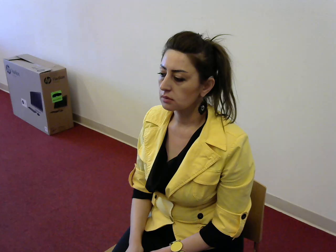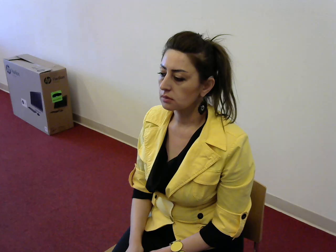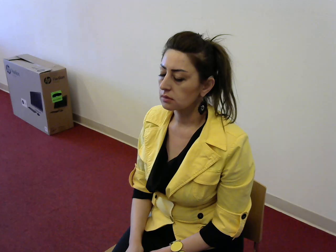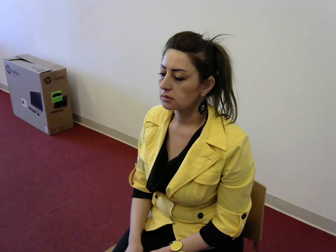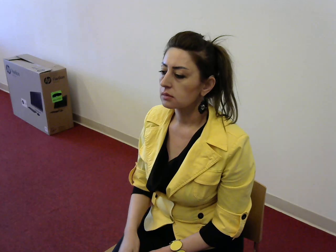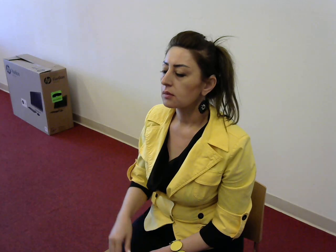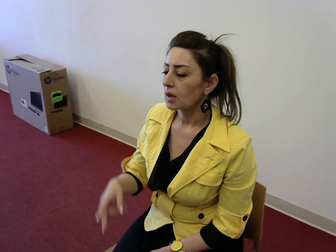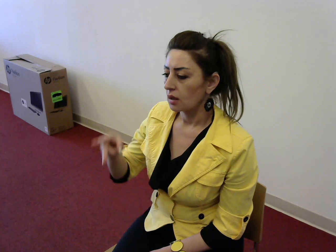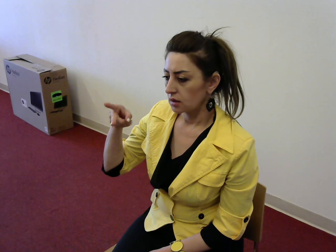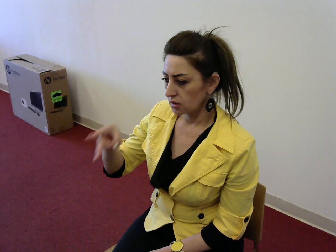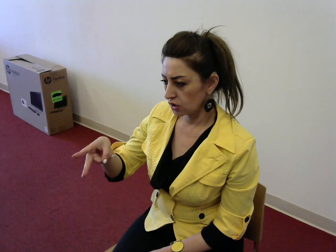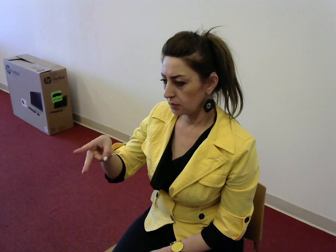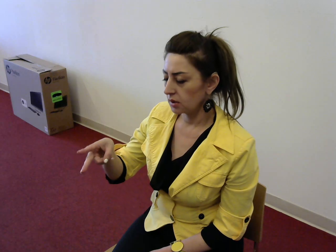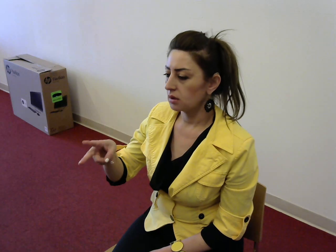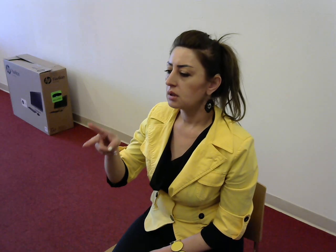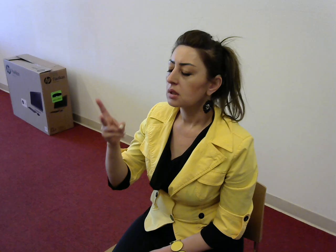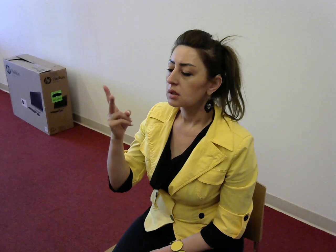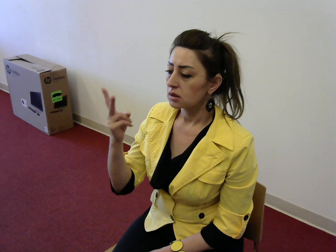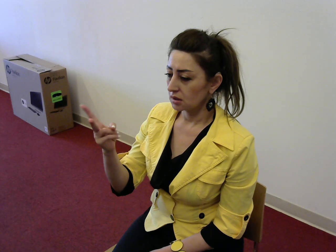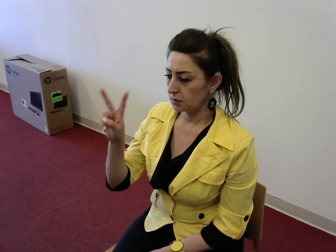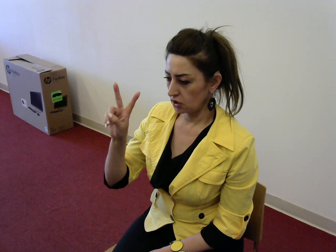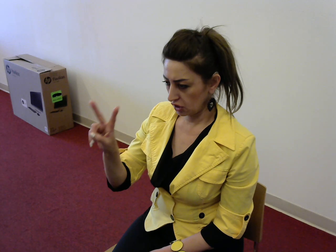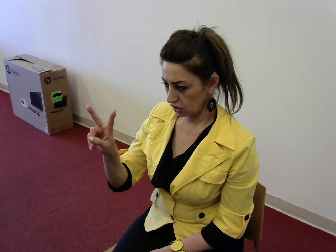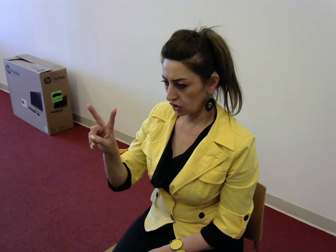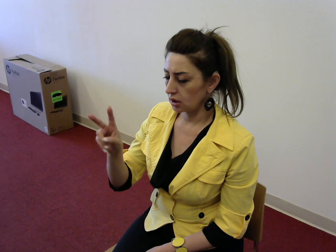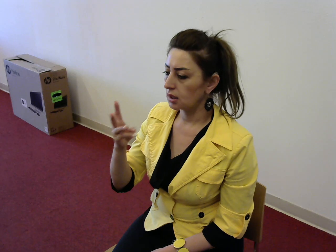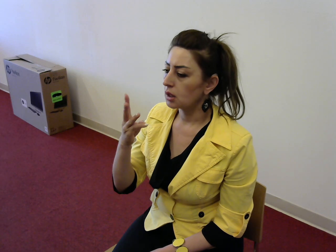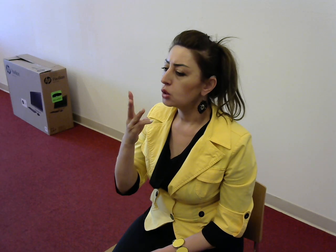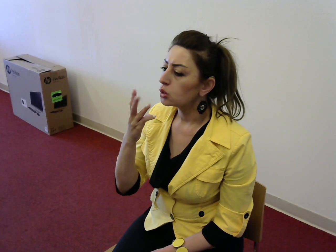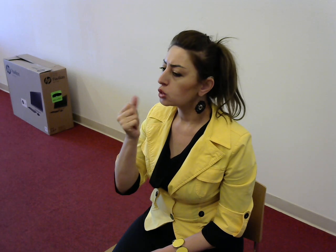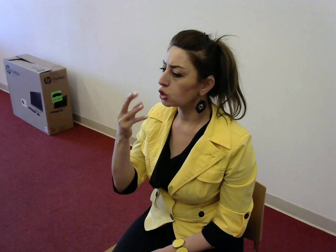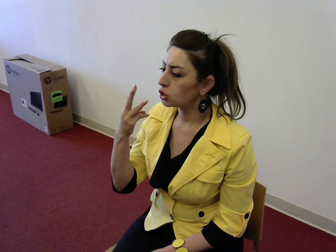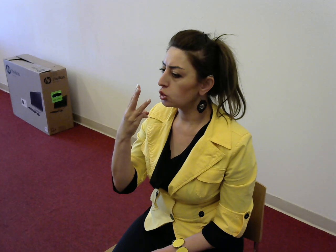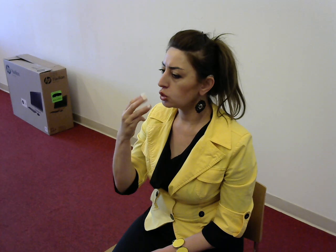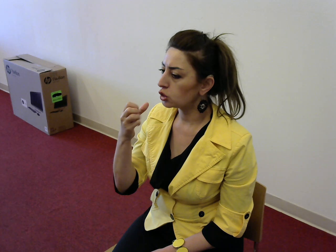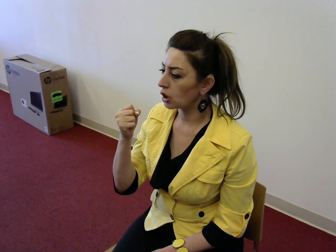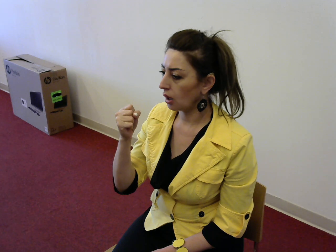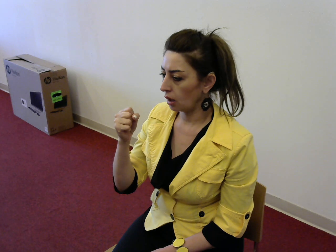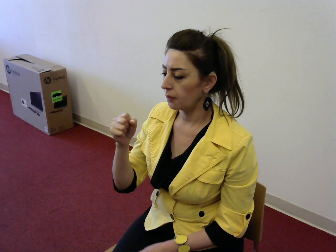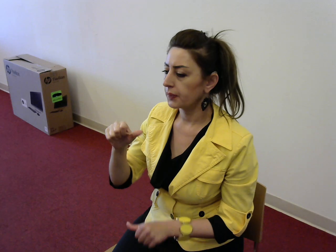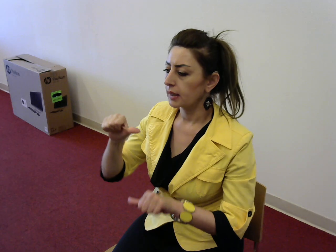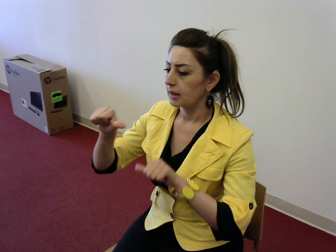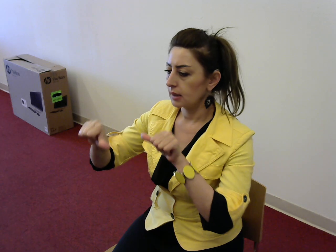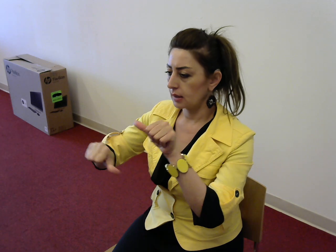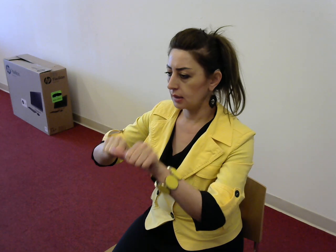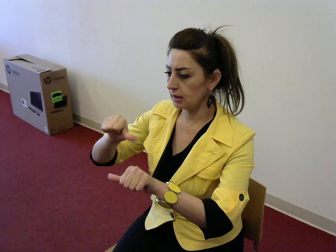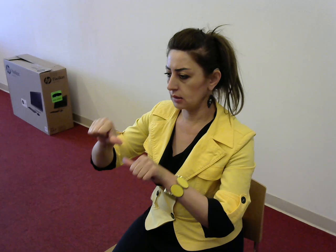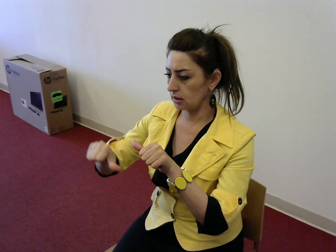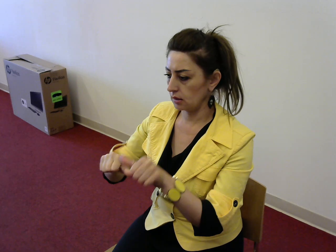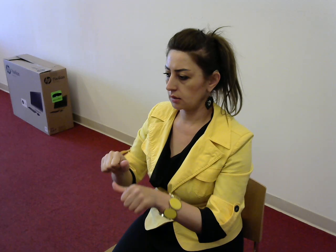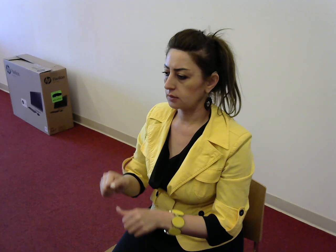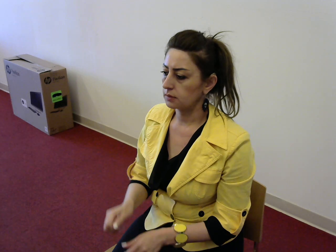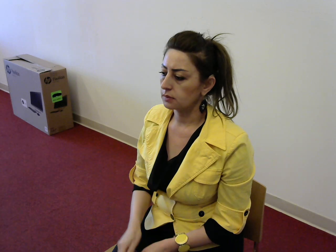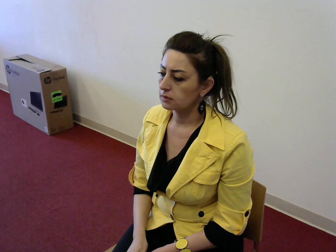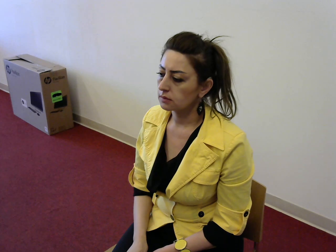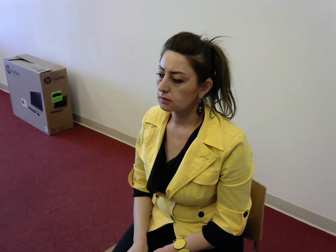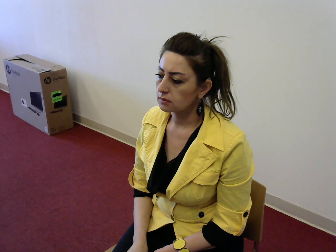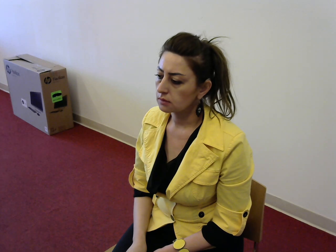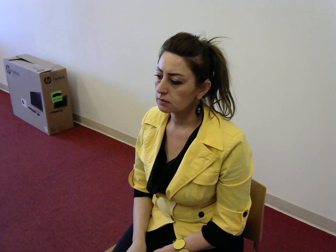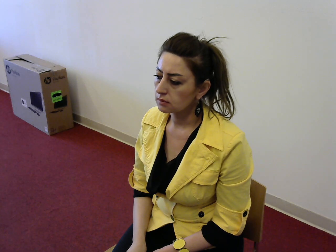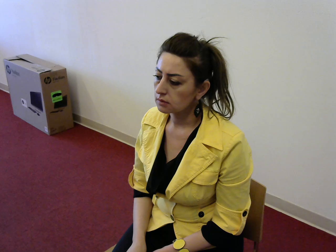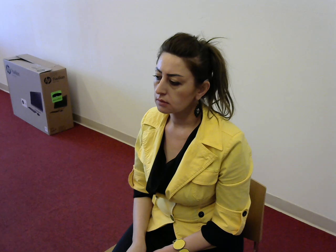2022-ci il Şuşa ilidir